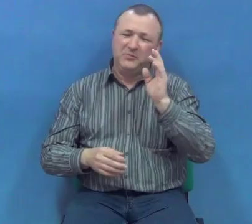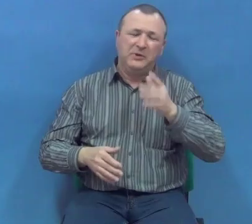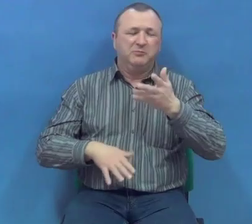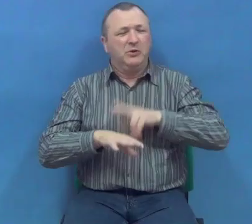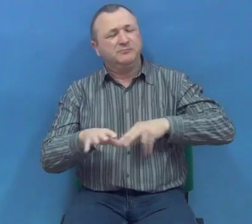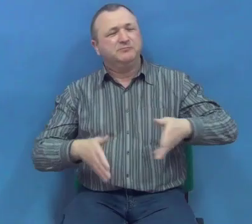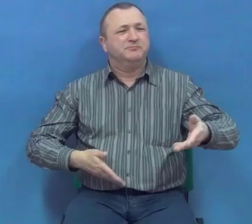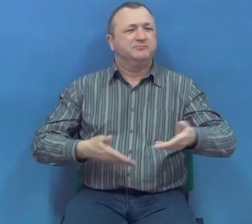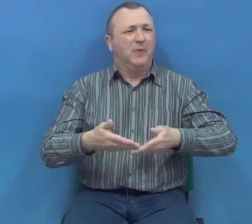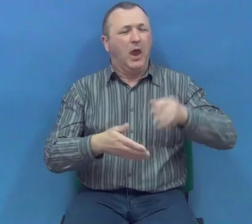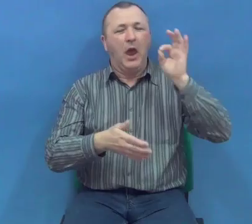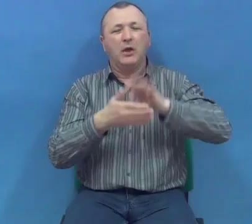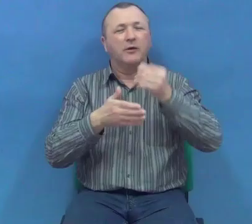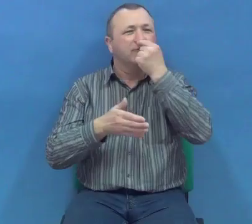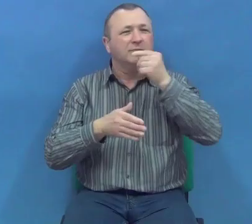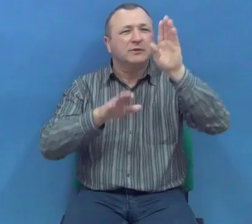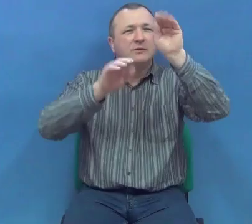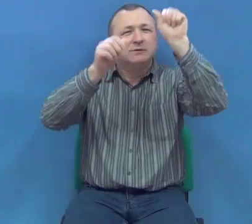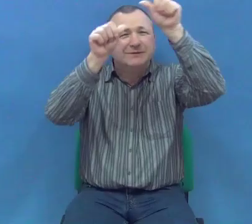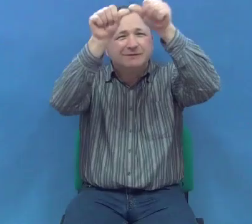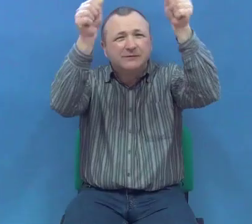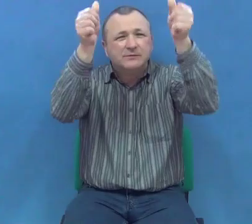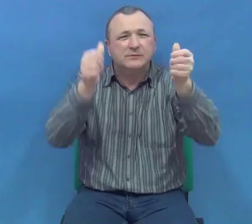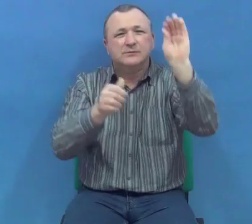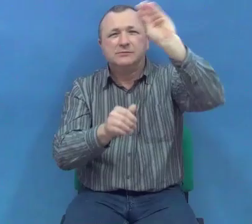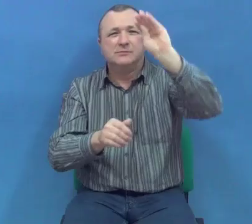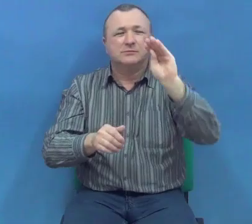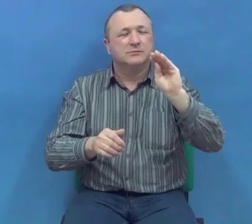Policjant poszedł dalej i zobaczył, że Charlie Chaplin kituje szybę.